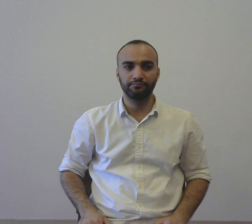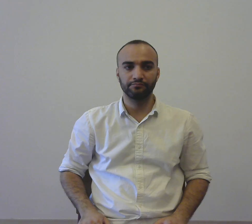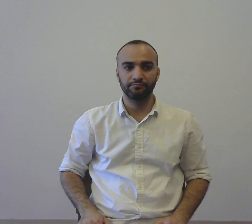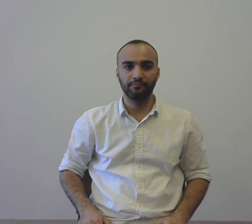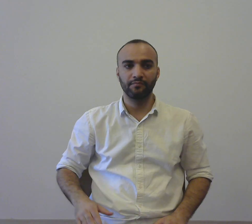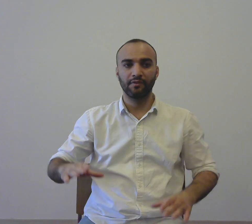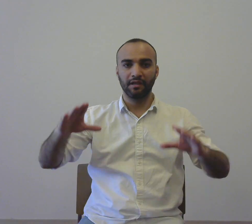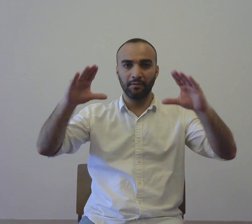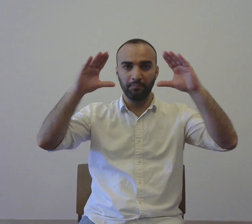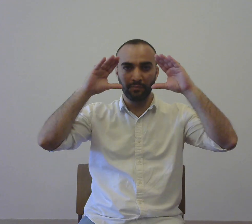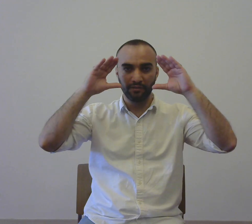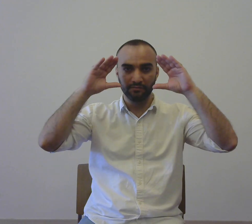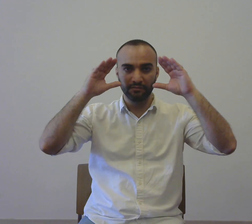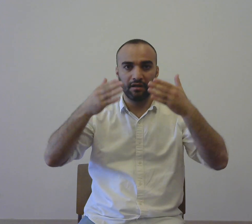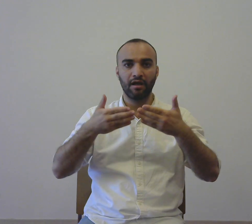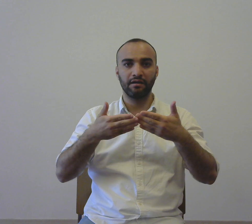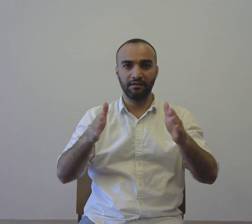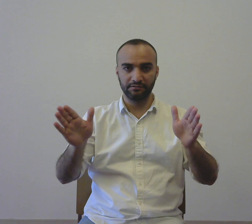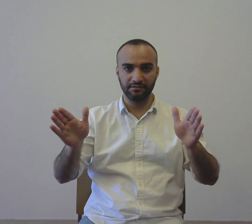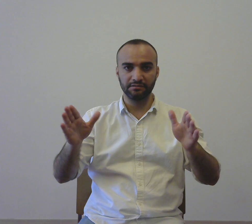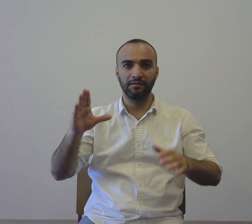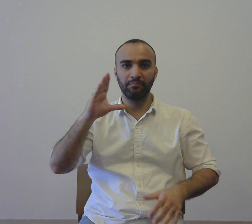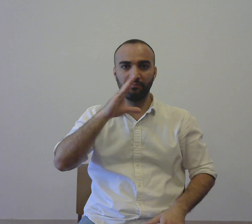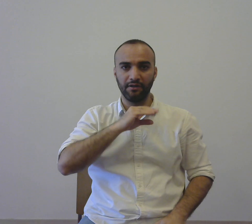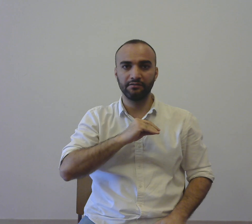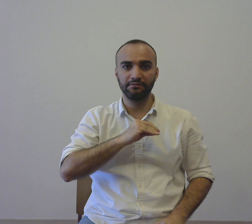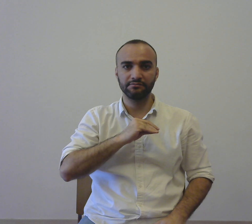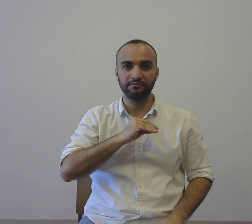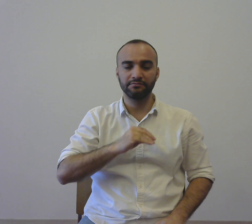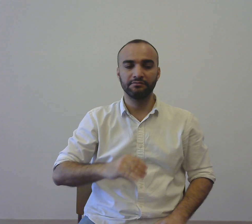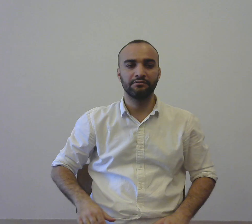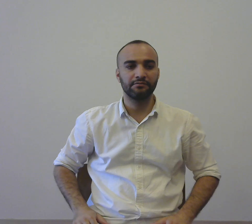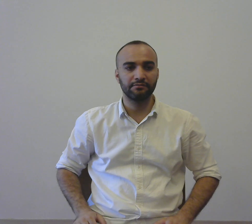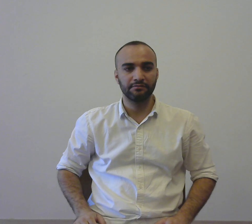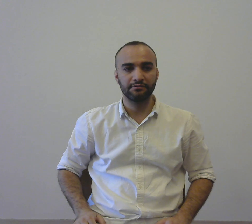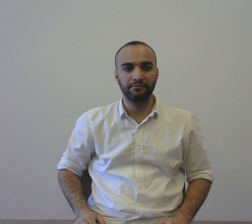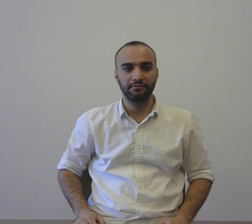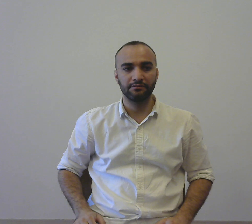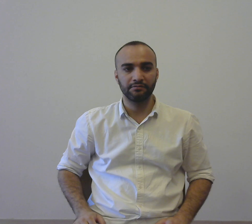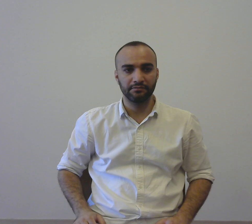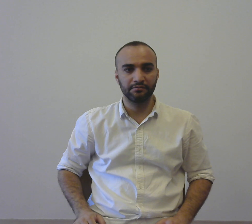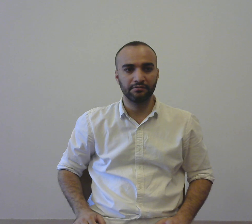Pəncərəni aça bilərsinizmi?